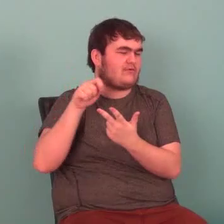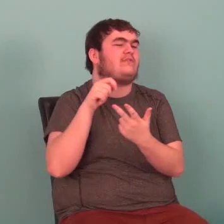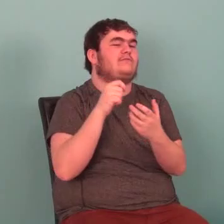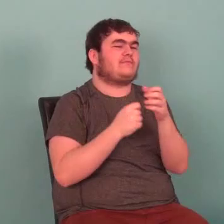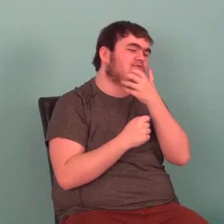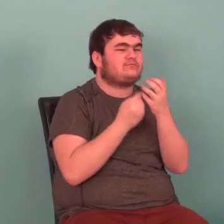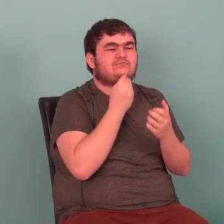Idą, gryząc gruszki.